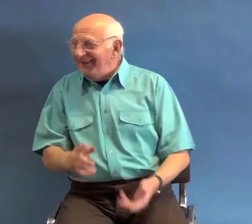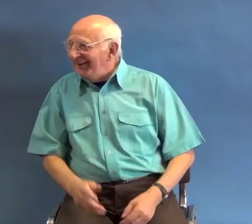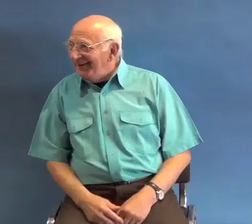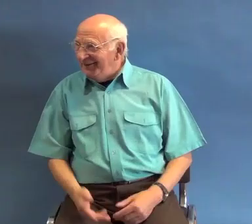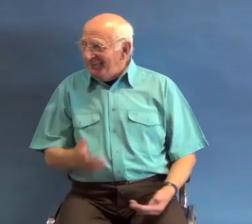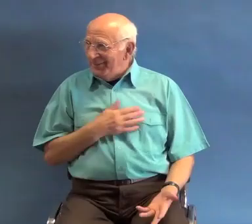Mam.